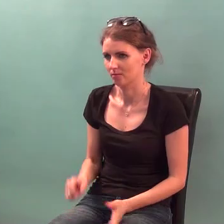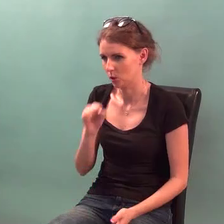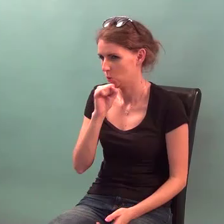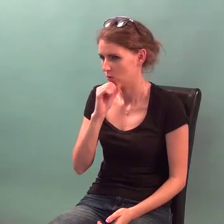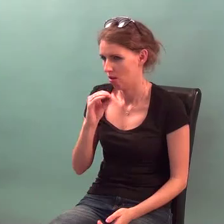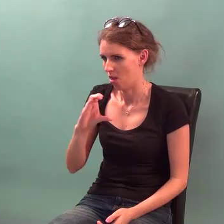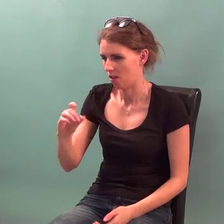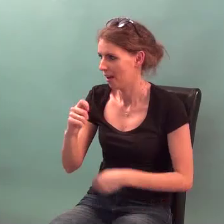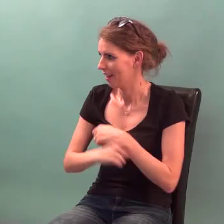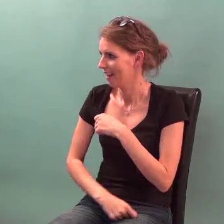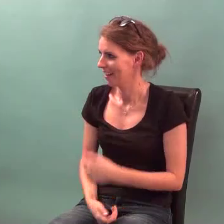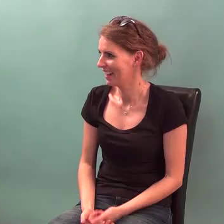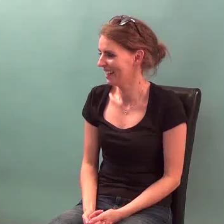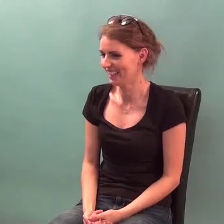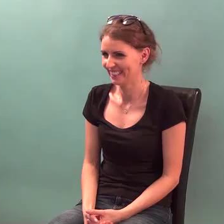Kara może słono kosztować.